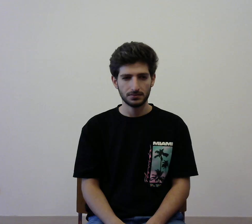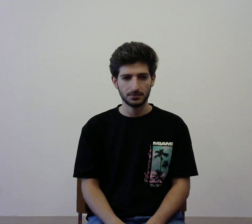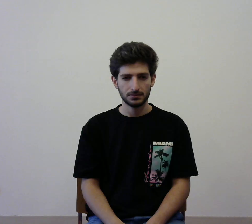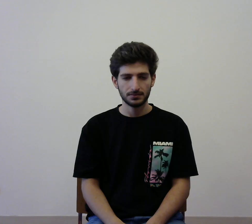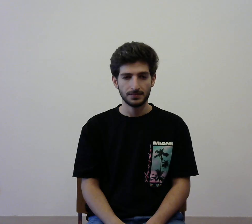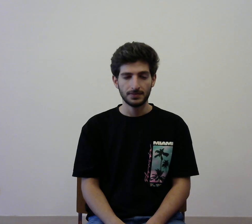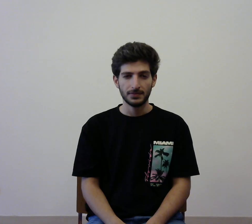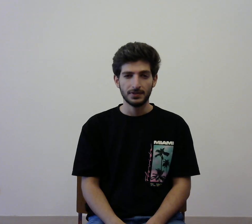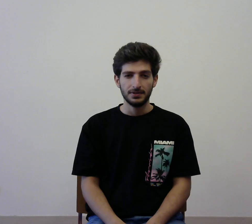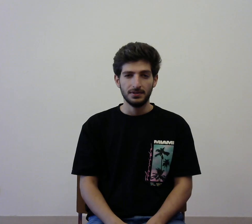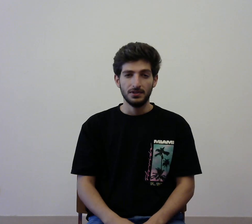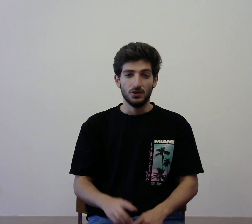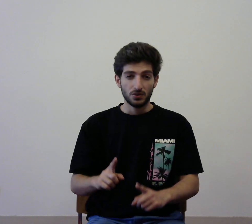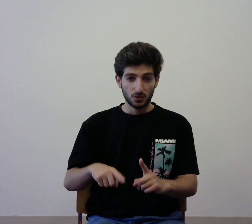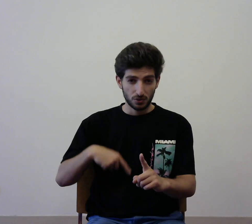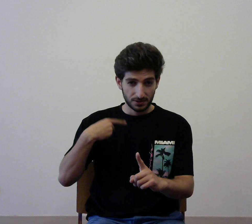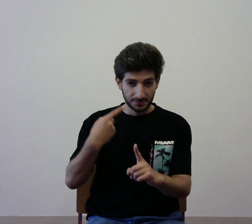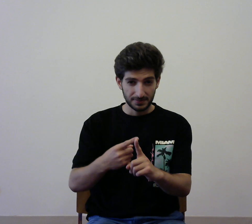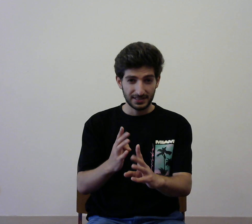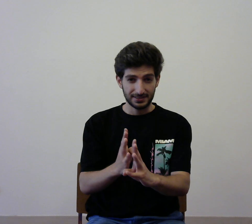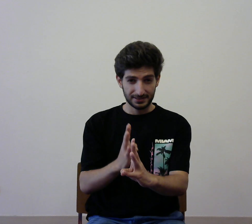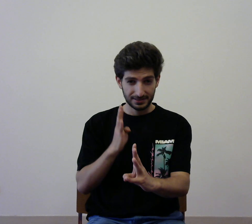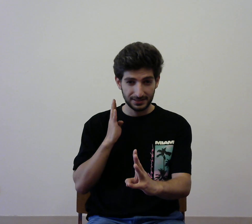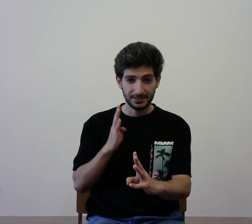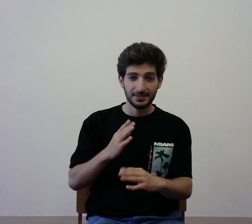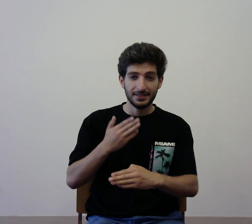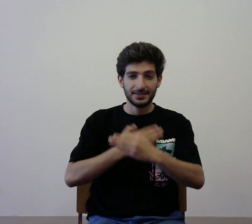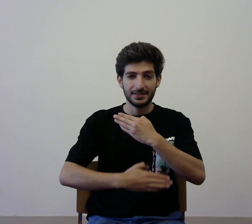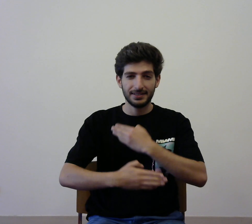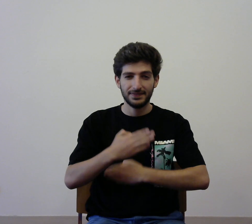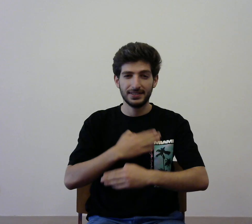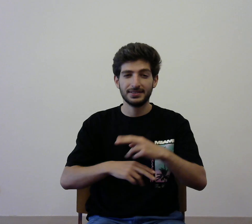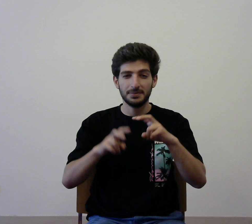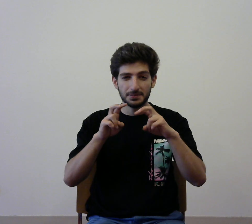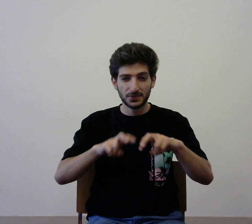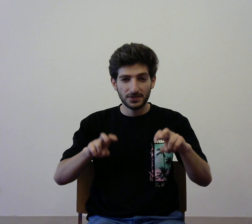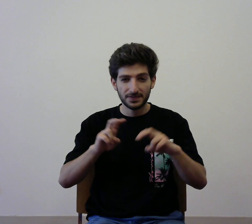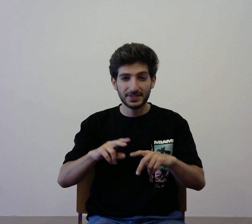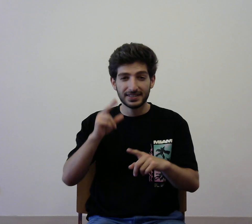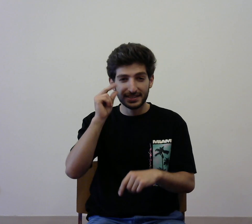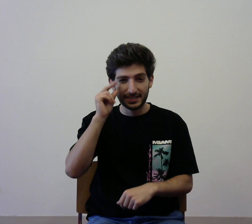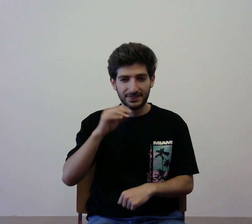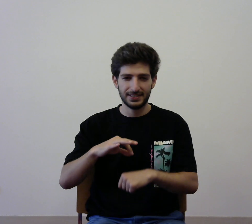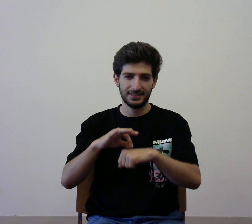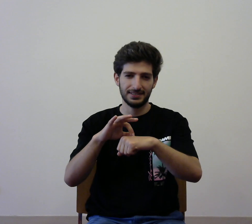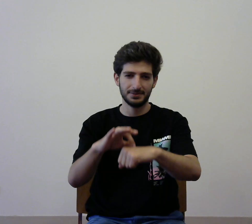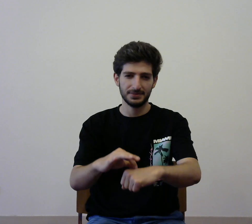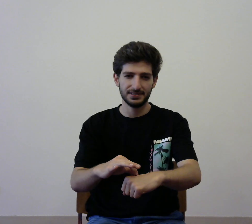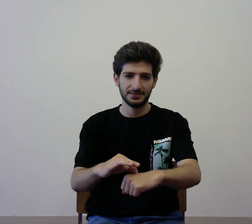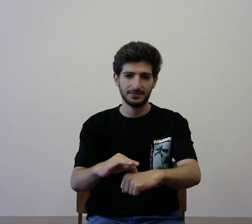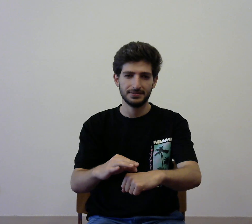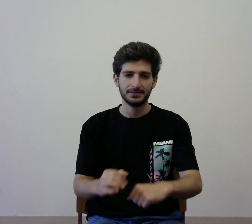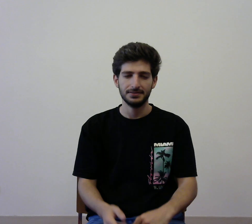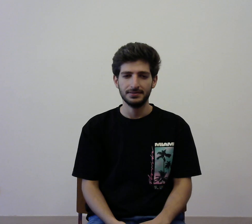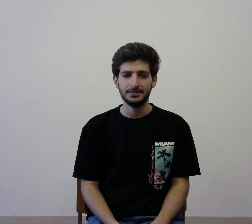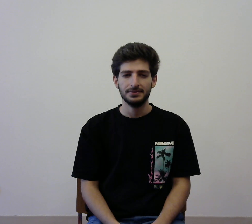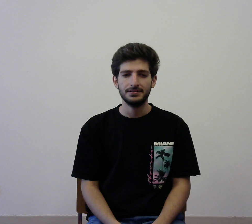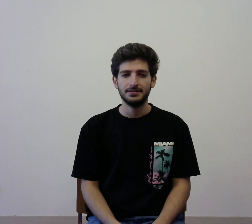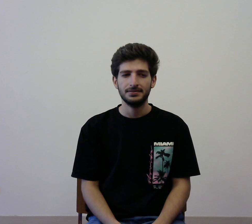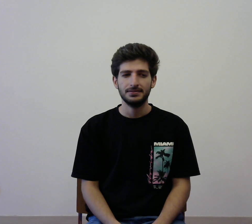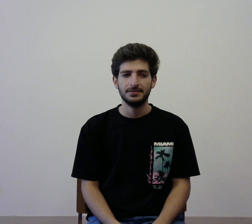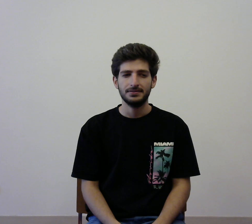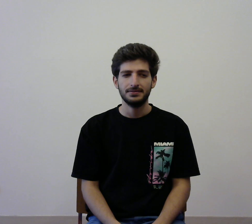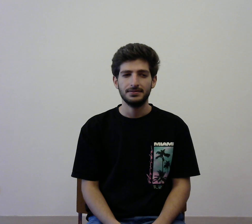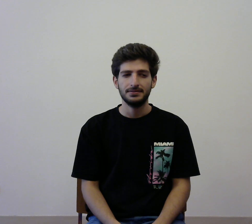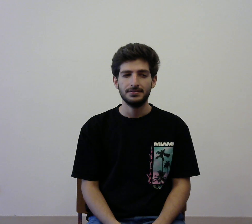Növbəti əlillik müayinəsi nə zaman keçiriləcək?